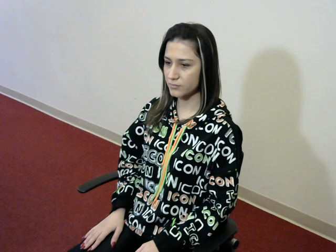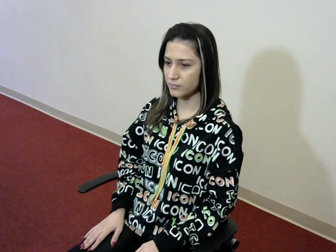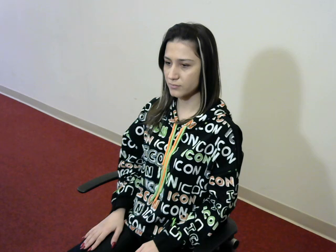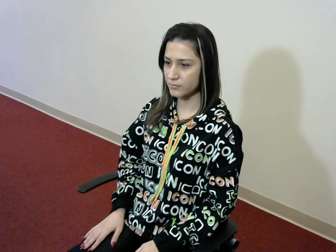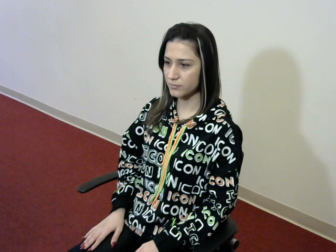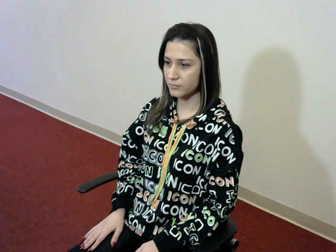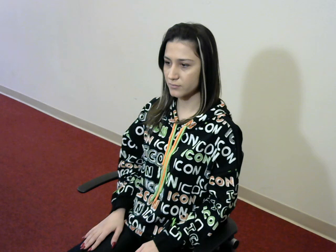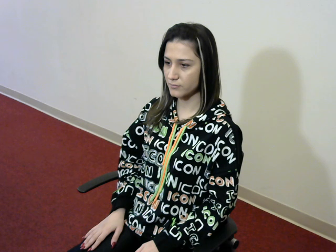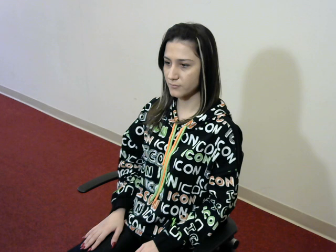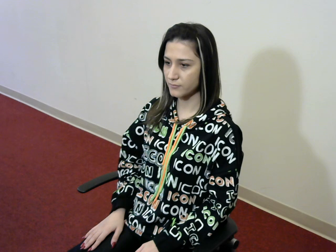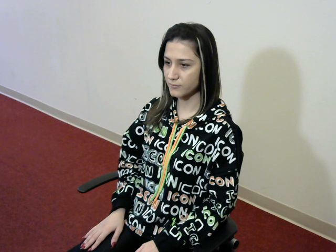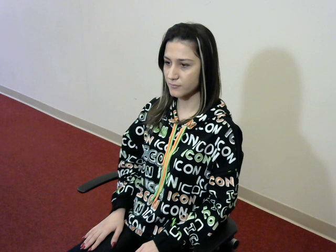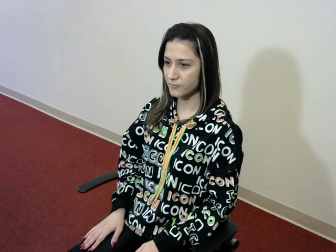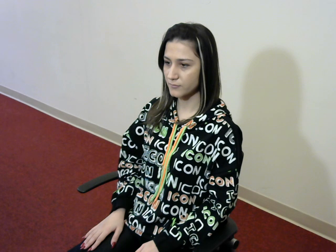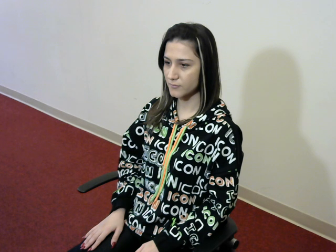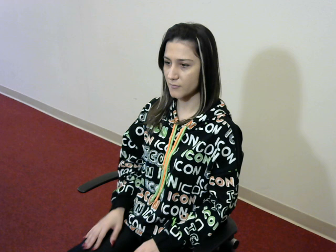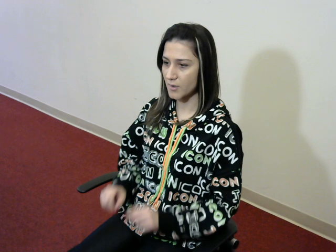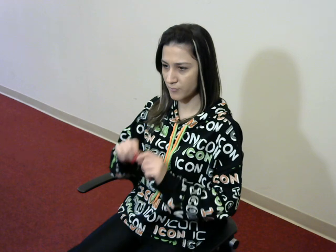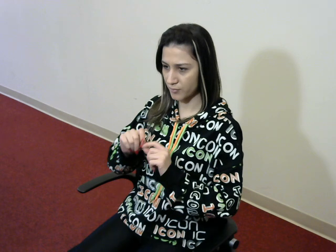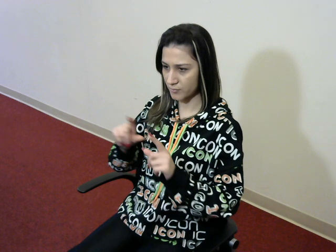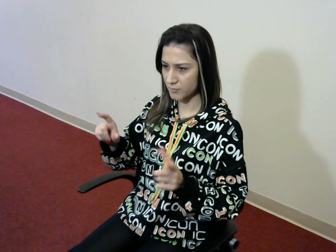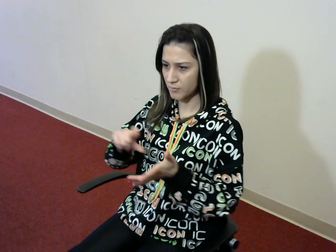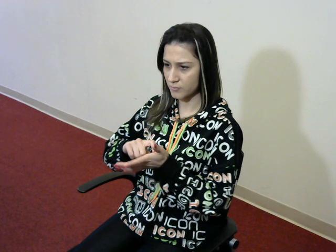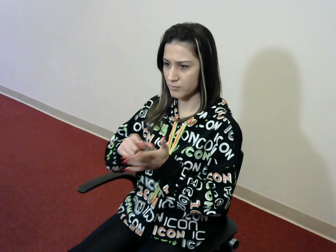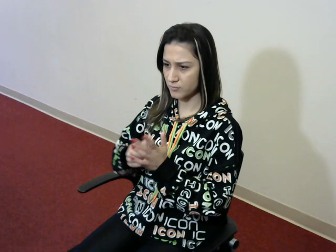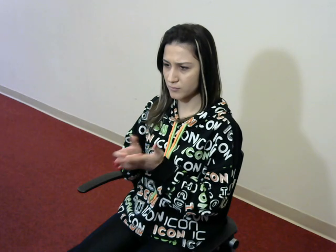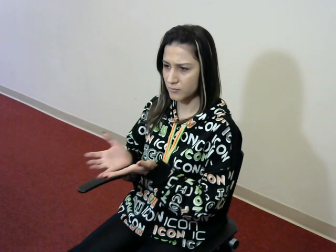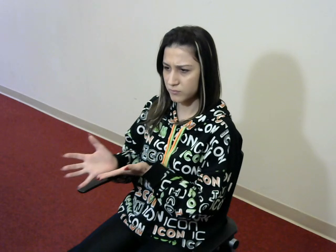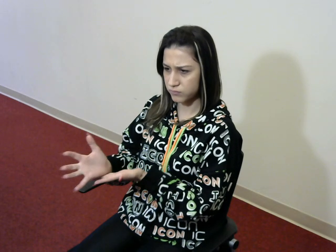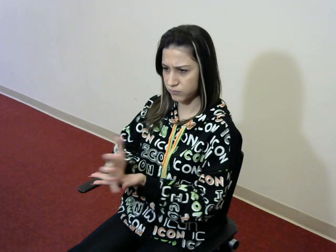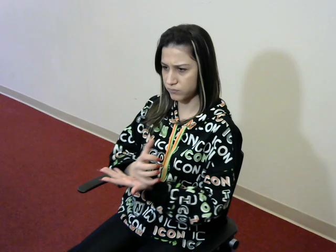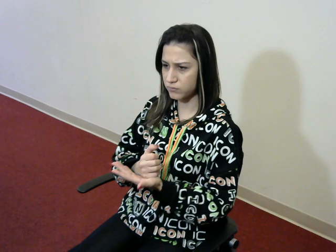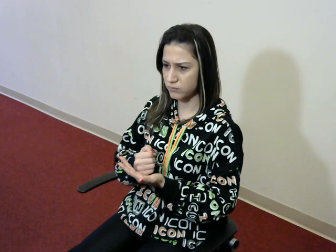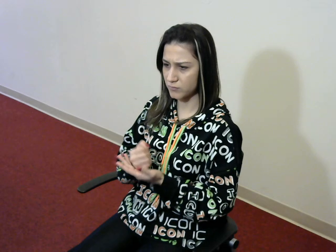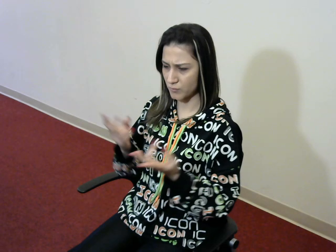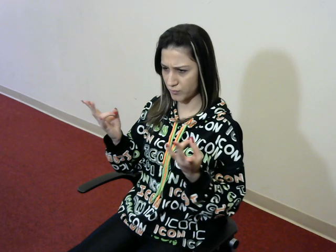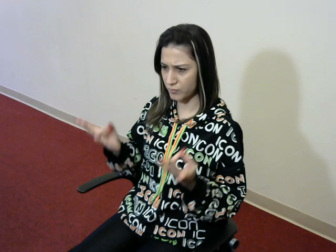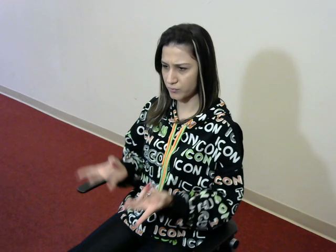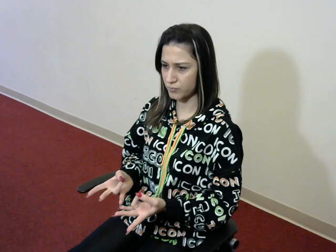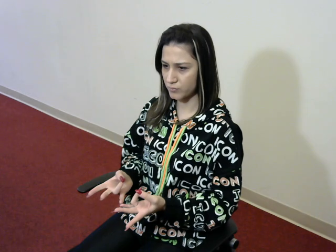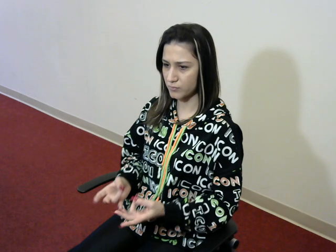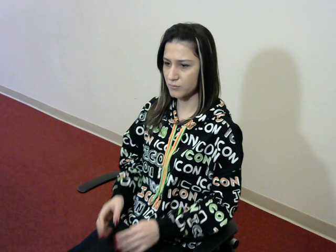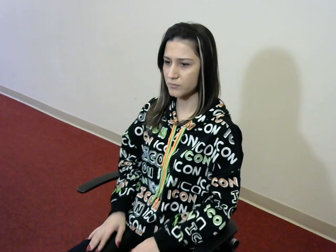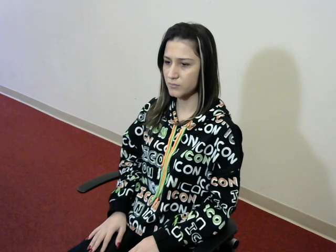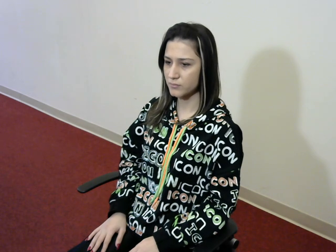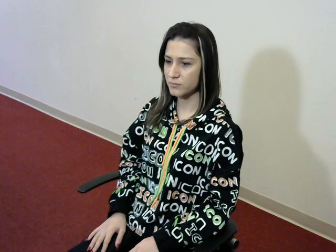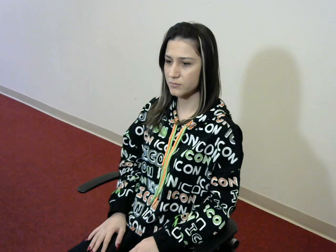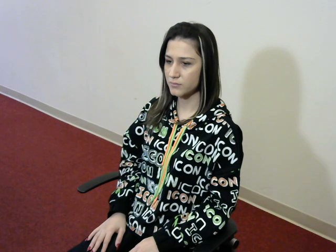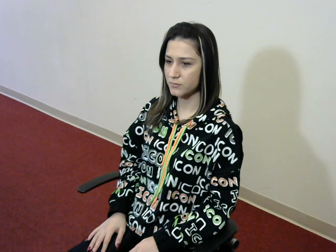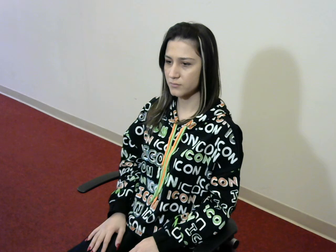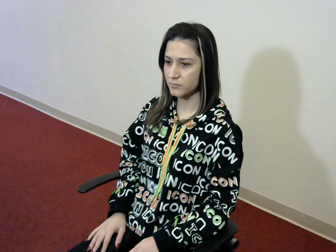Məktəbdə otaqları yığışdırmaq lazımdır